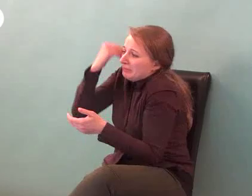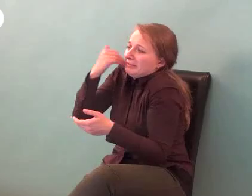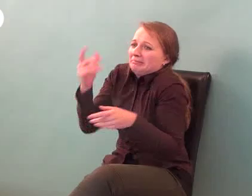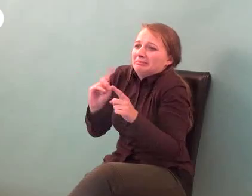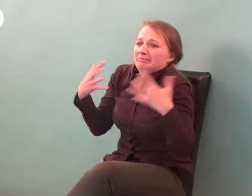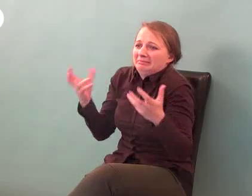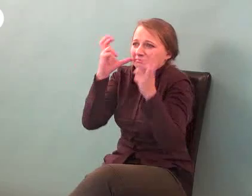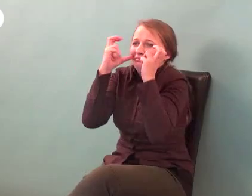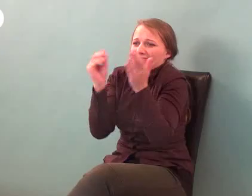Macha ogonem, też chce żaby.